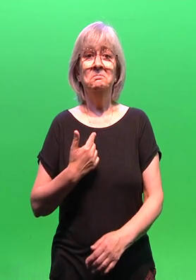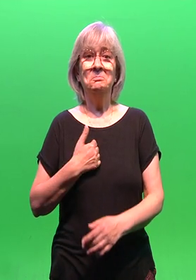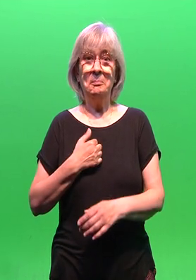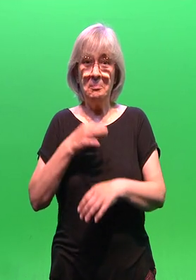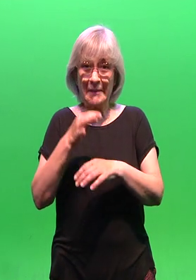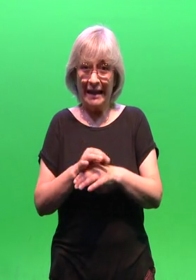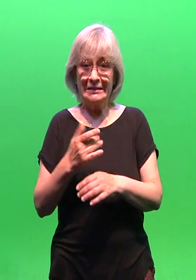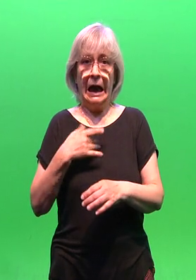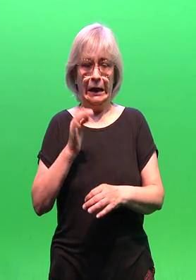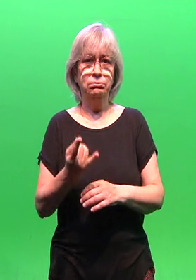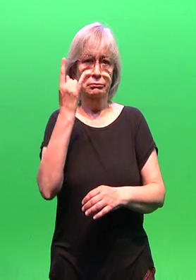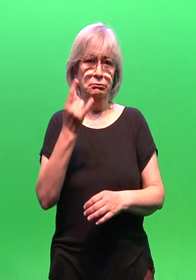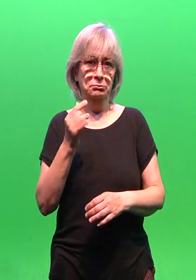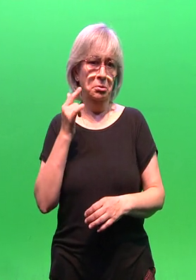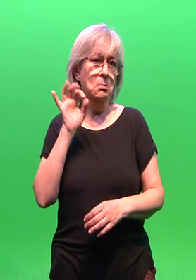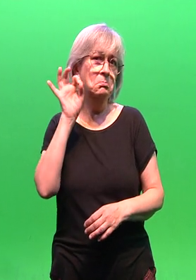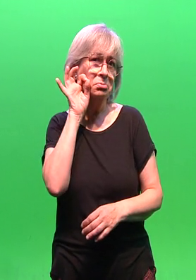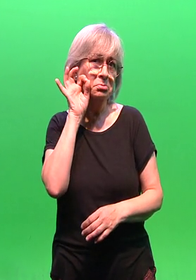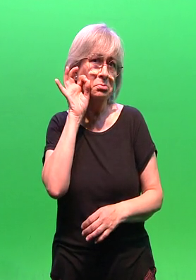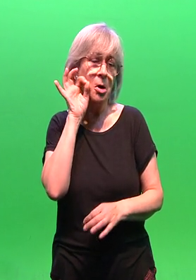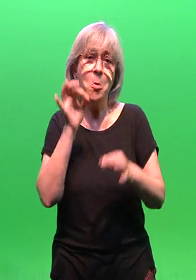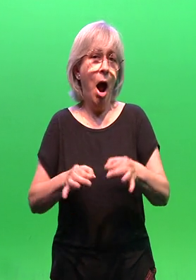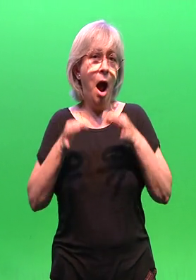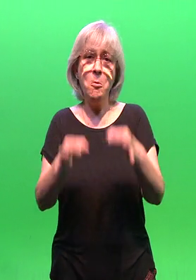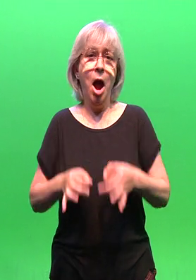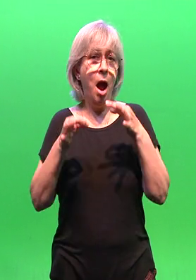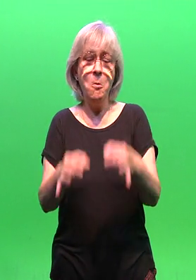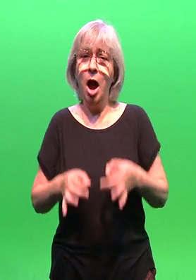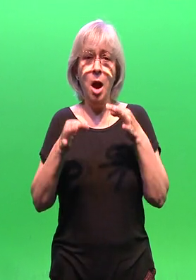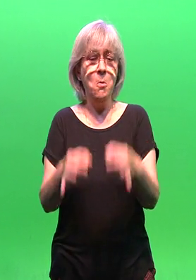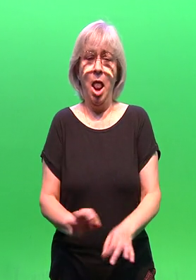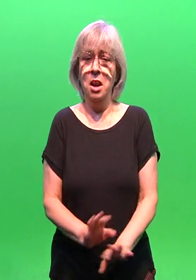Tenia una taca a la mà, i em va aparèixer una taca a la cara, que la tinc sempre igual.